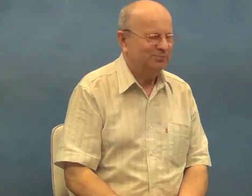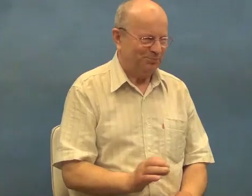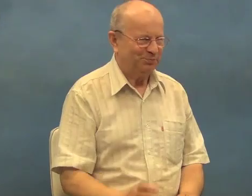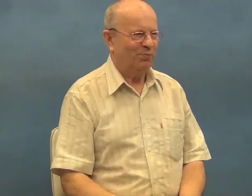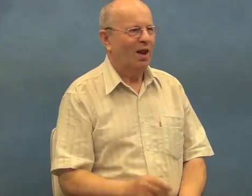Dobrze.